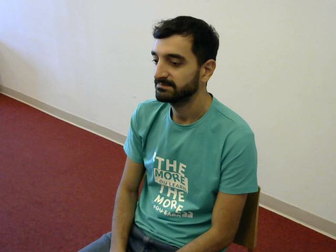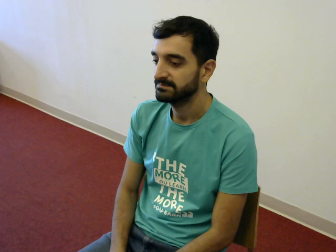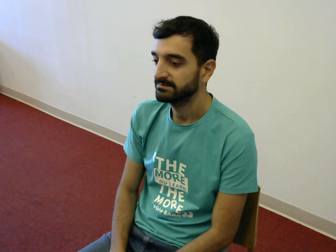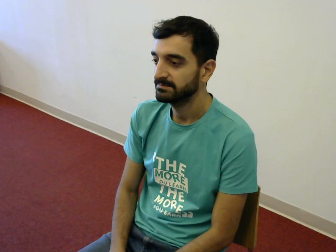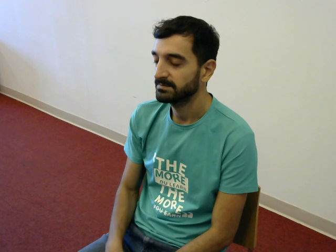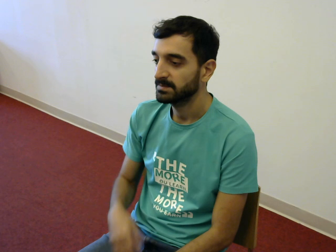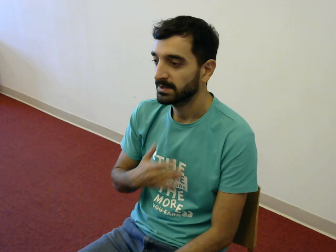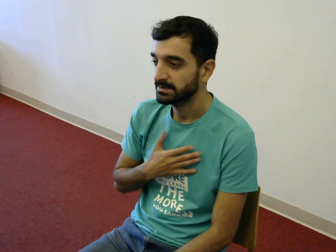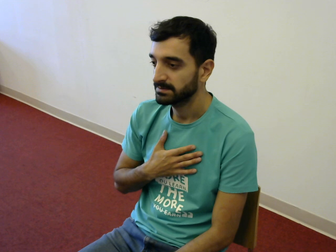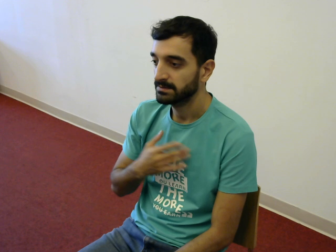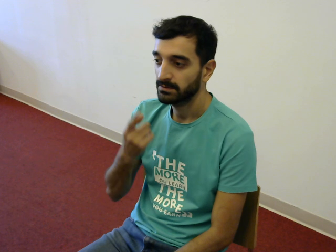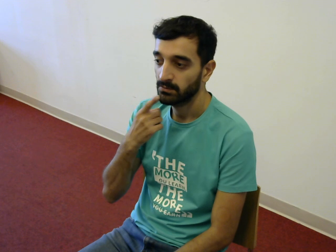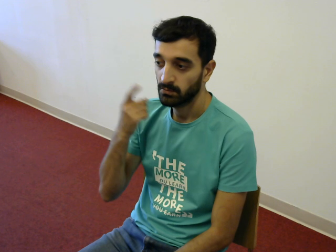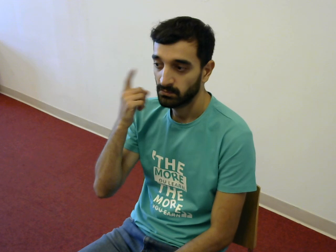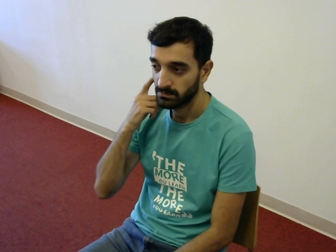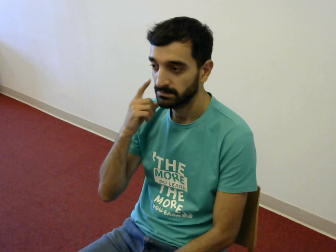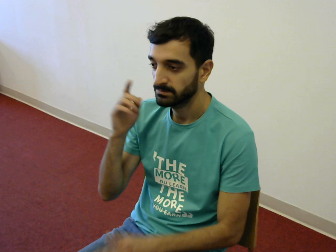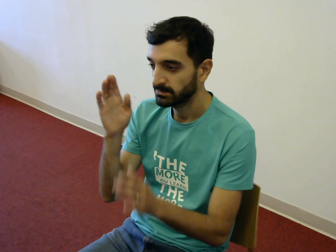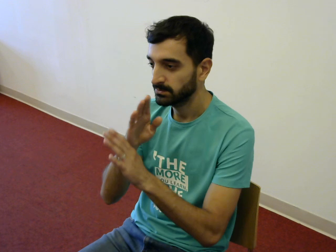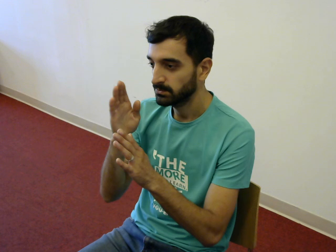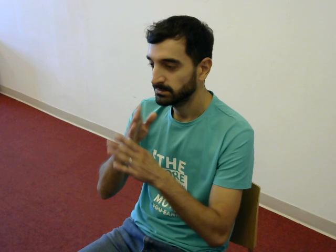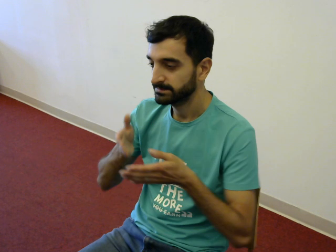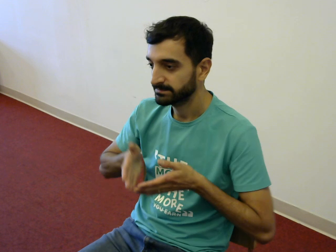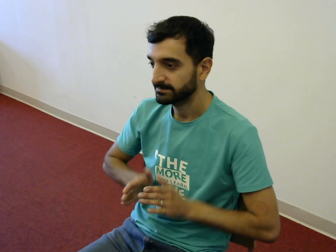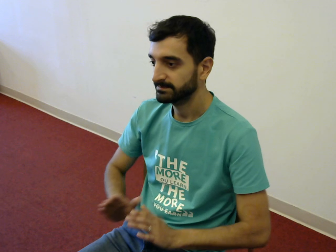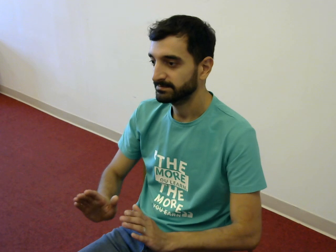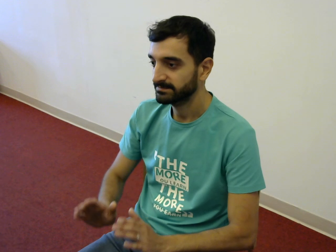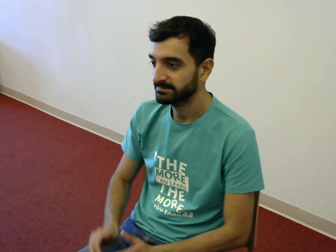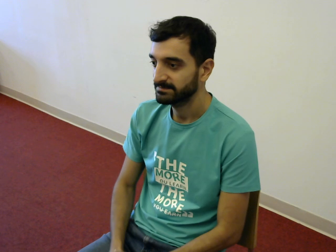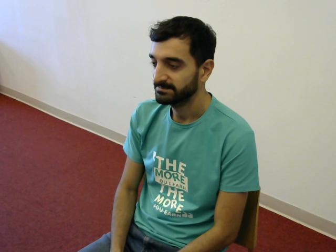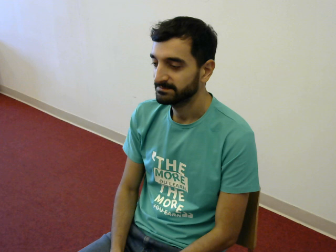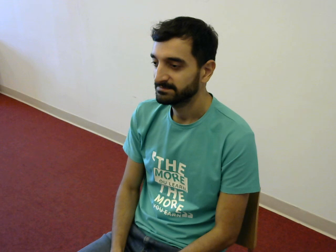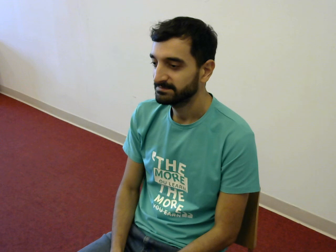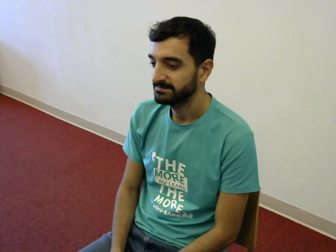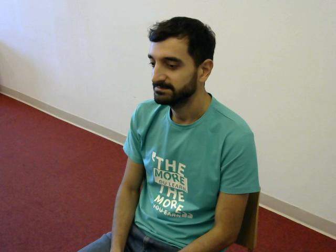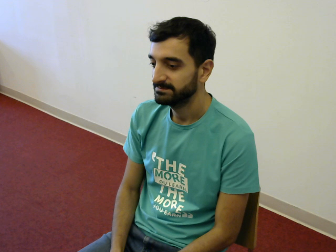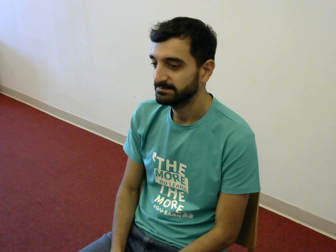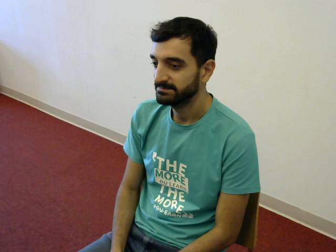Mənim eşitmə məhdudiyyətim anadangəlmədir